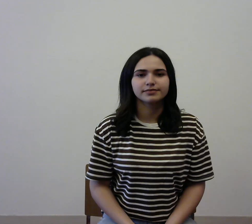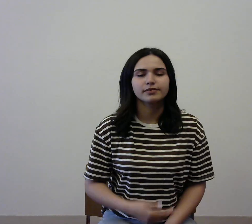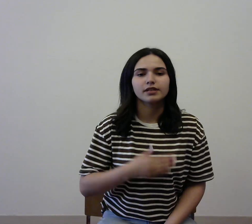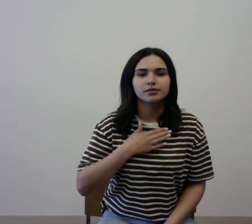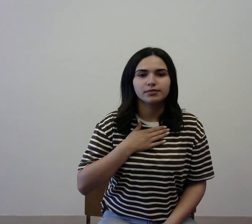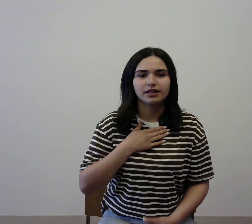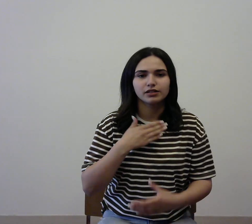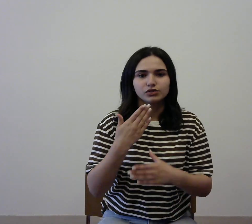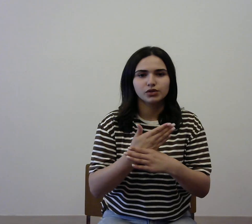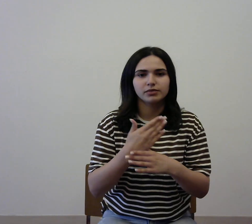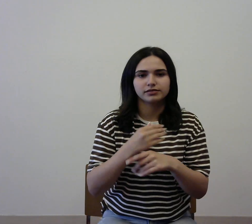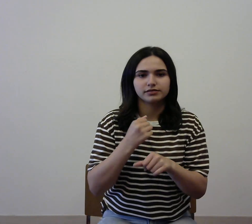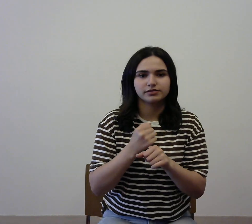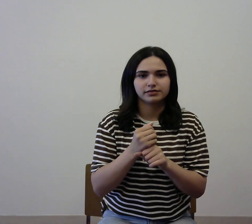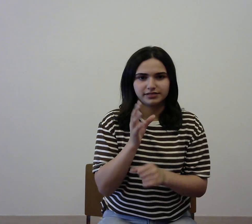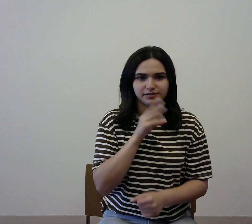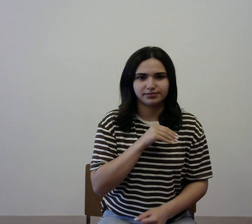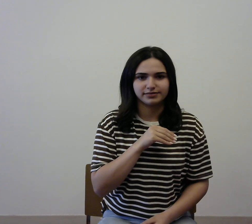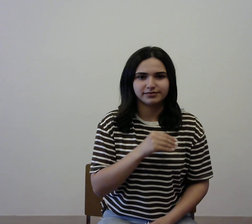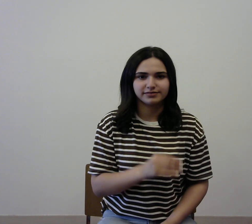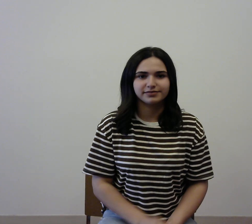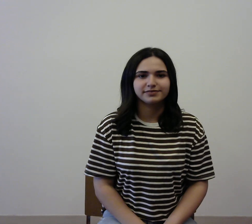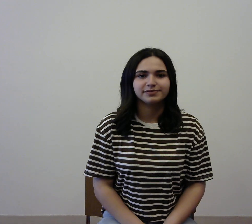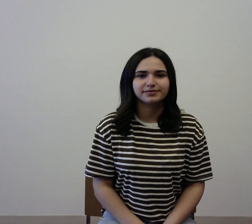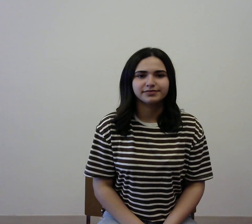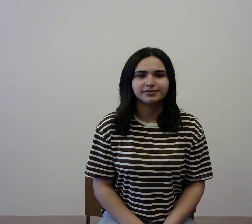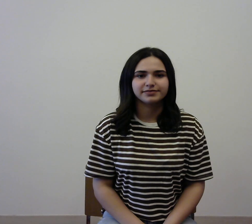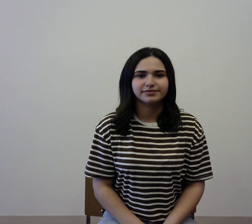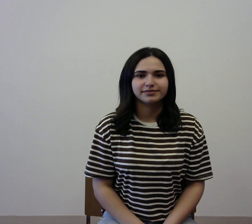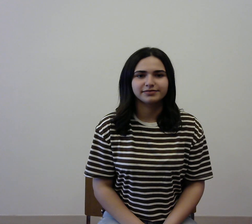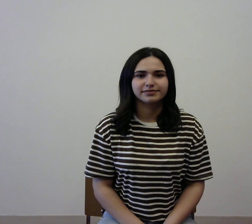Mənə kömək edə bilərsinizmi?